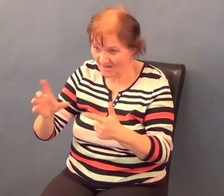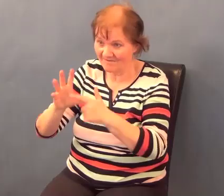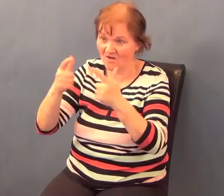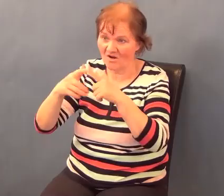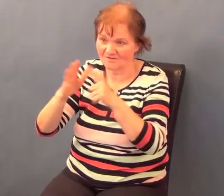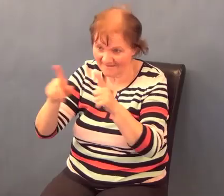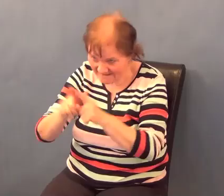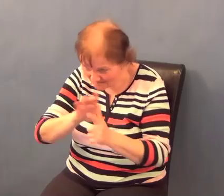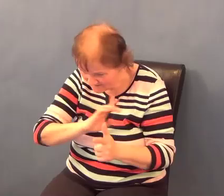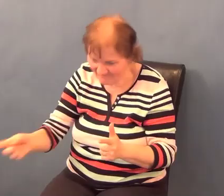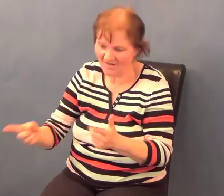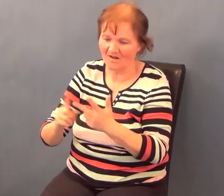W kościele tak samo nie wolno.